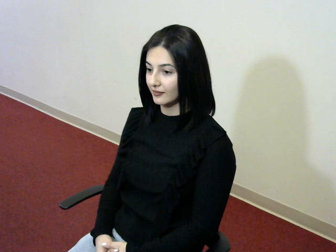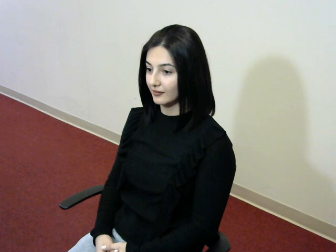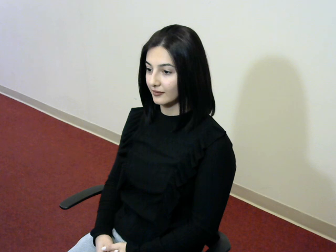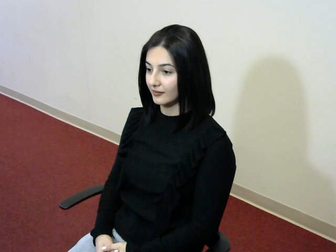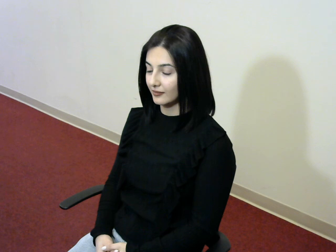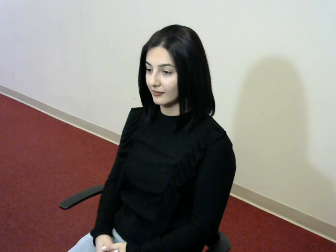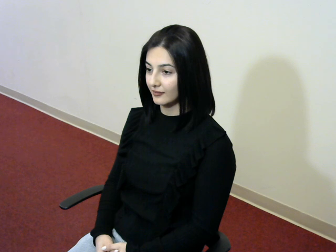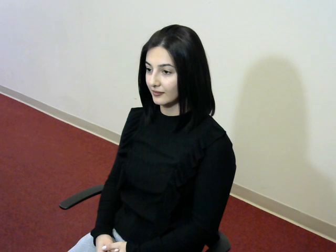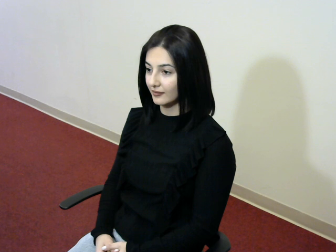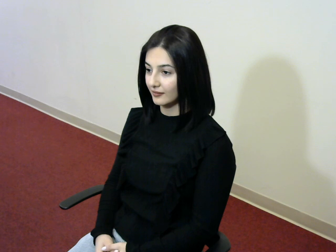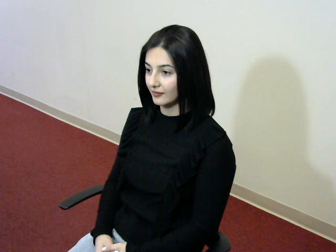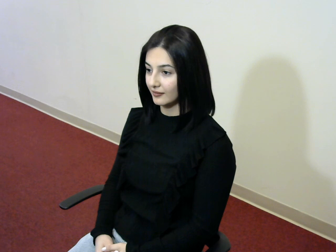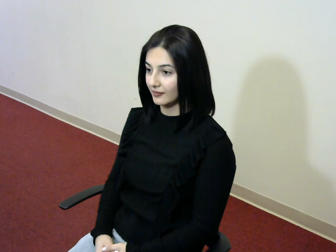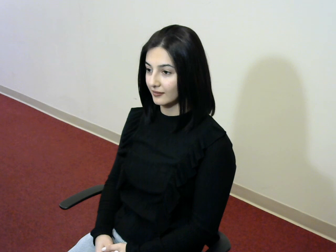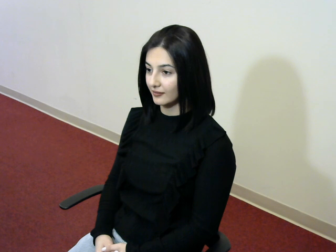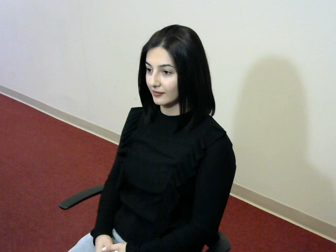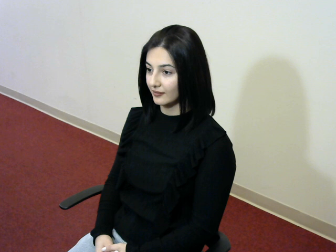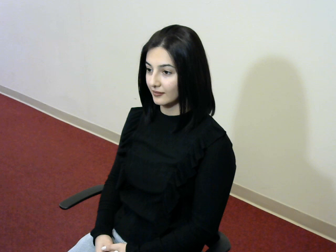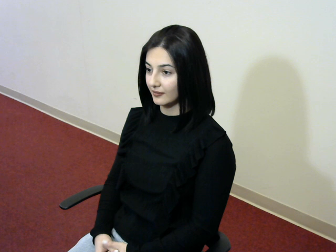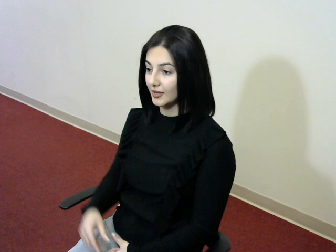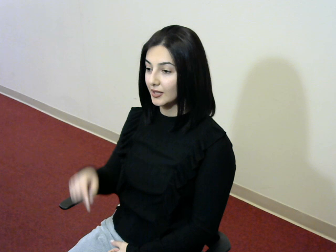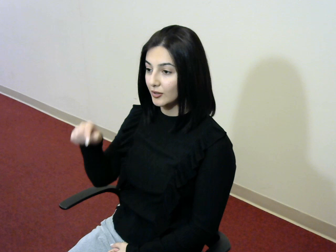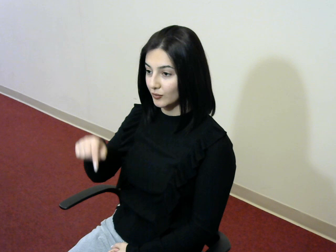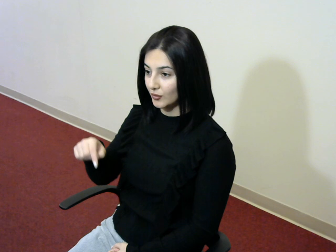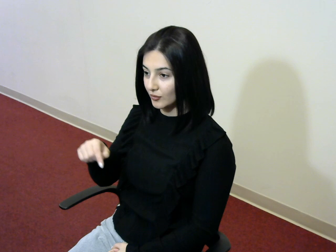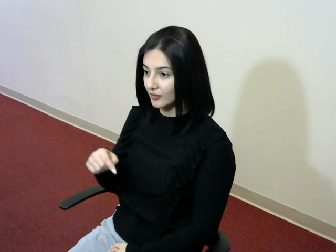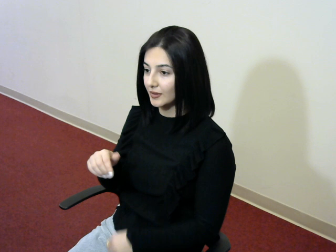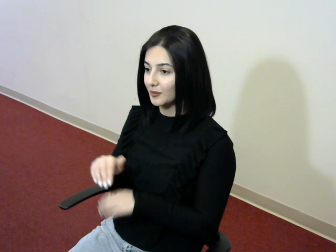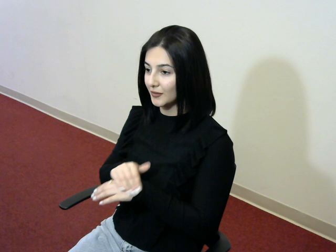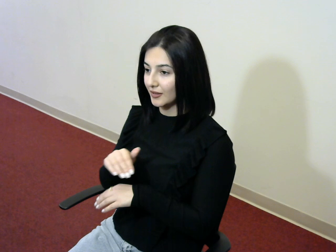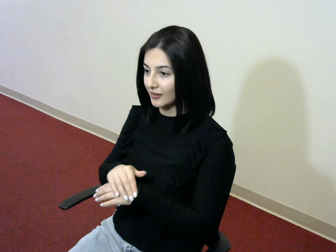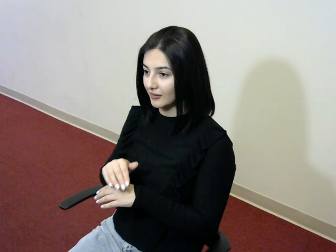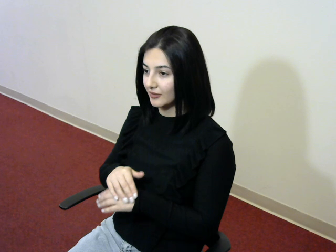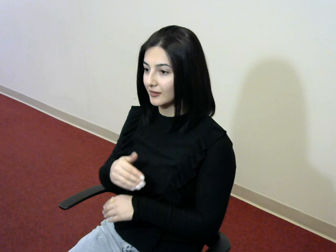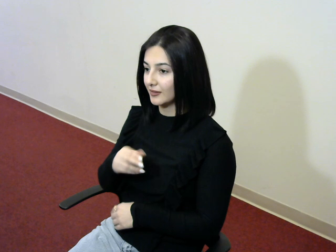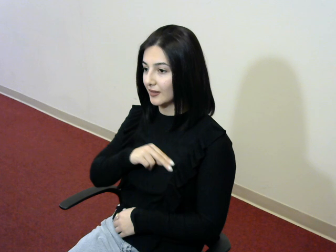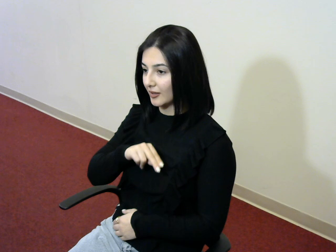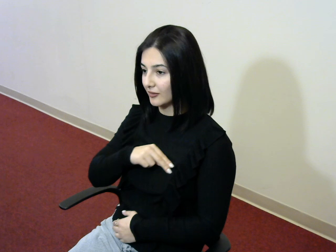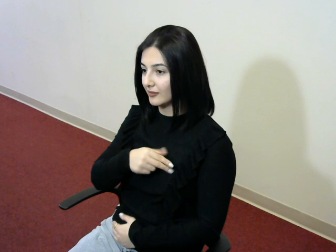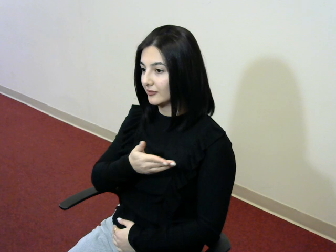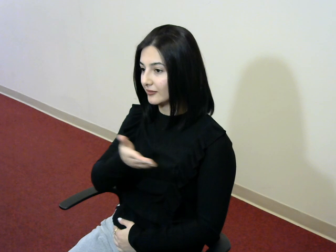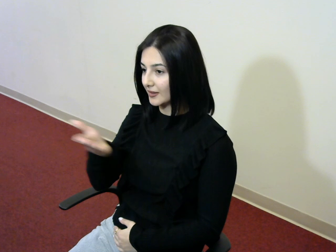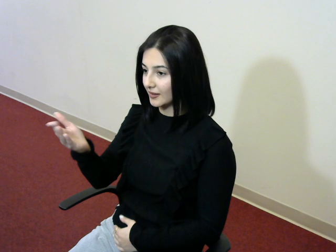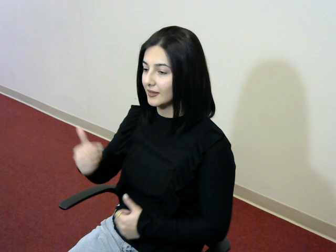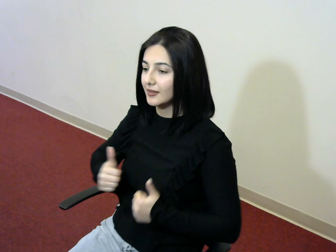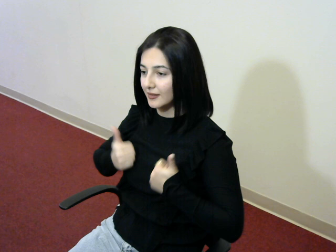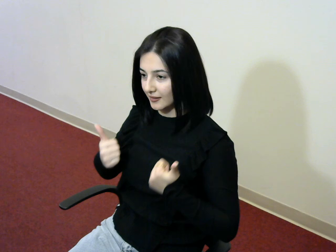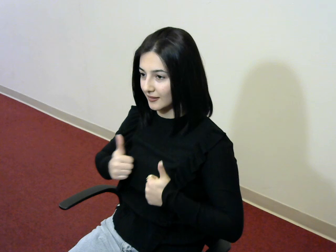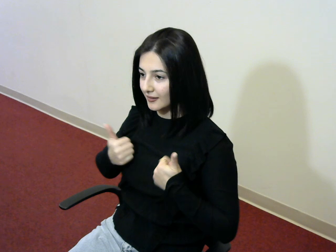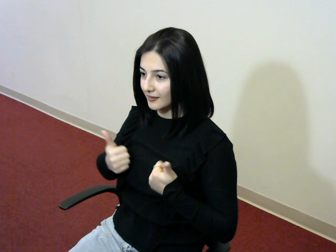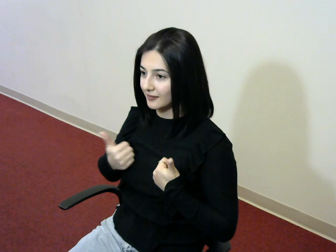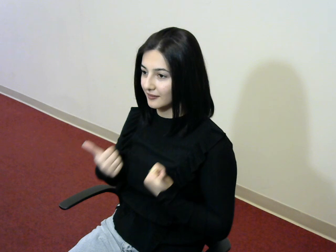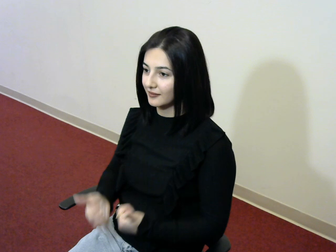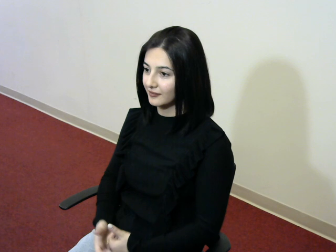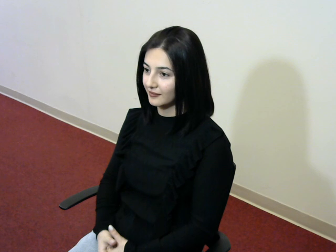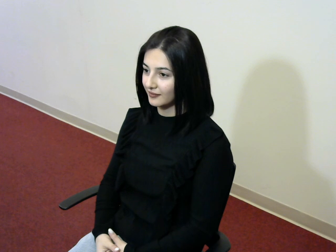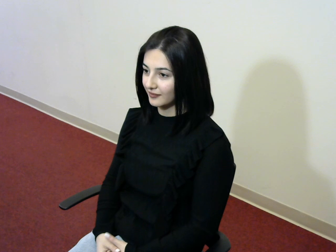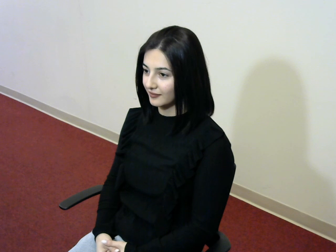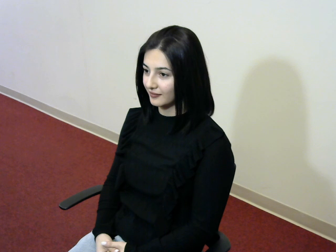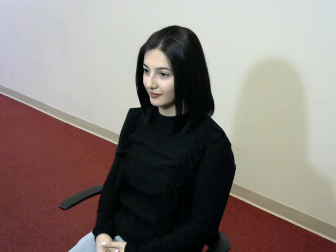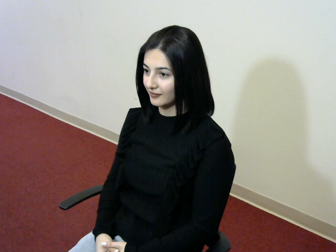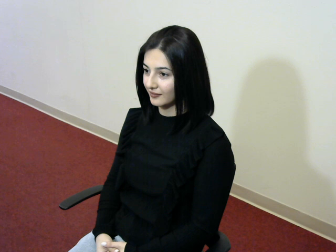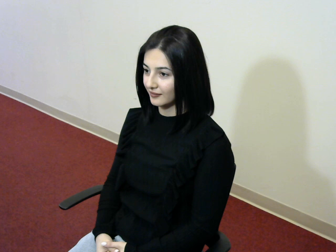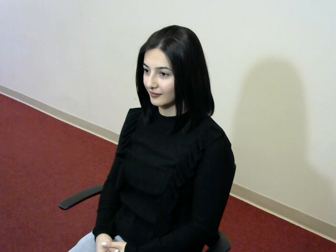Burda mehriban işçilər çalışır